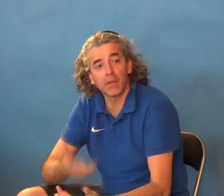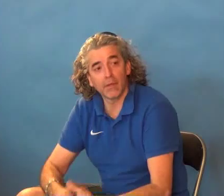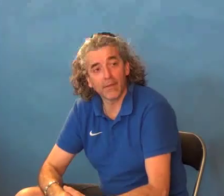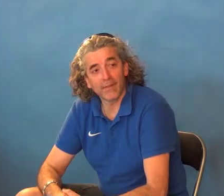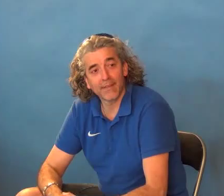Co mi powiesz?